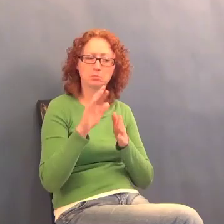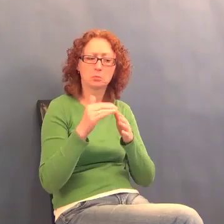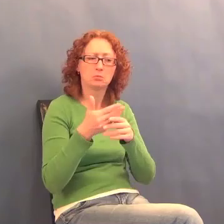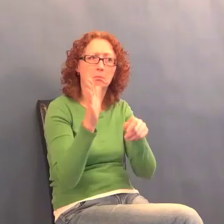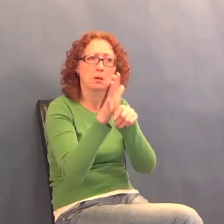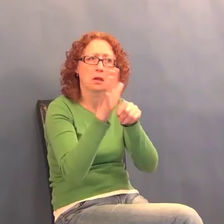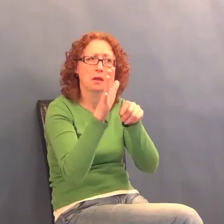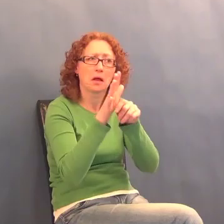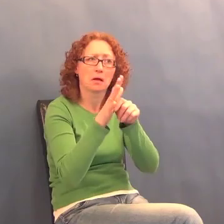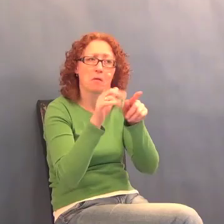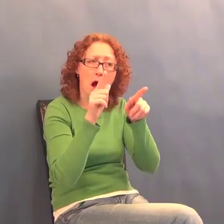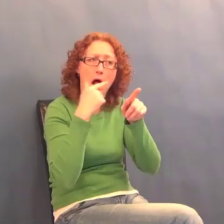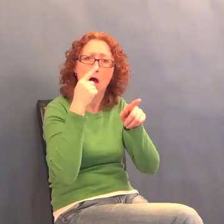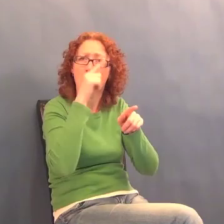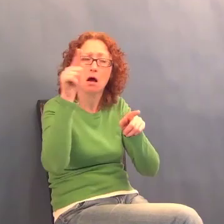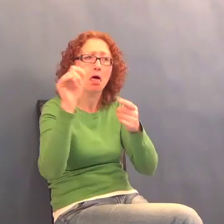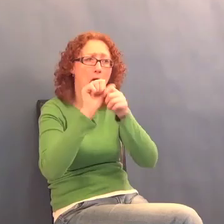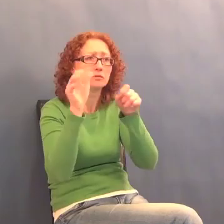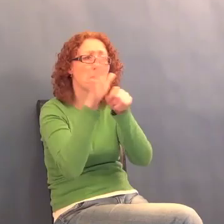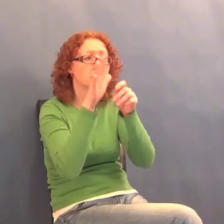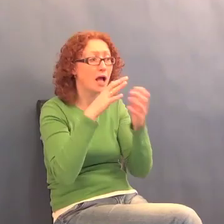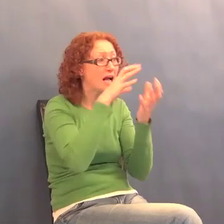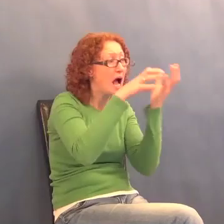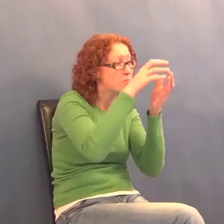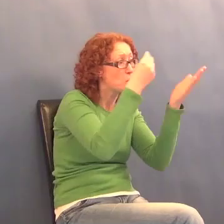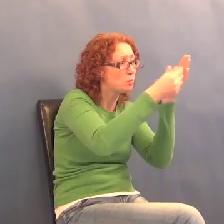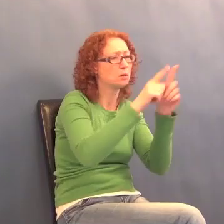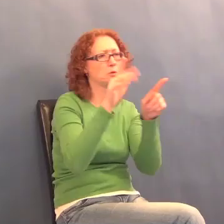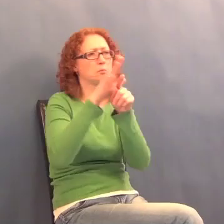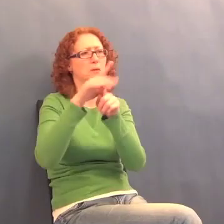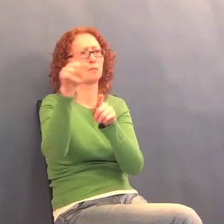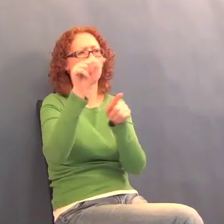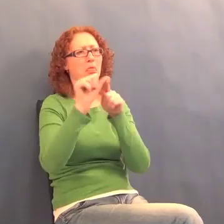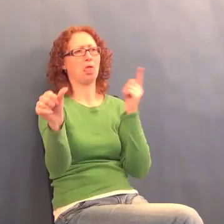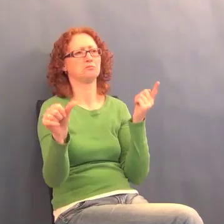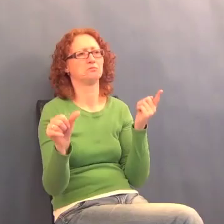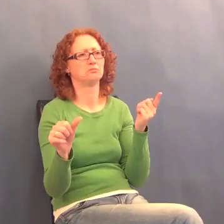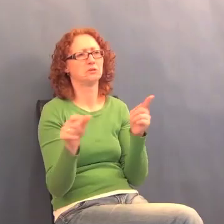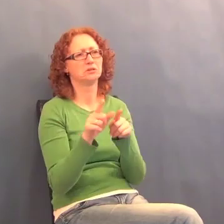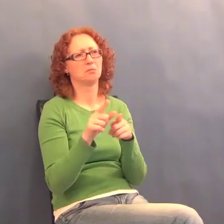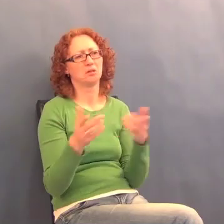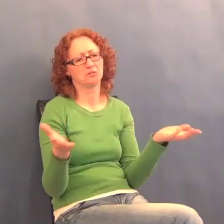Jest, na przykład piwo, ale niektórzy robią tak, że kupują hamburgera i to piwo też.